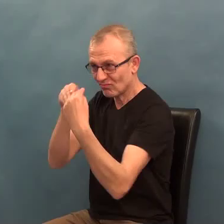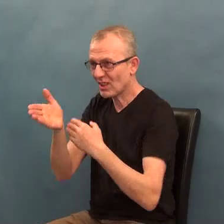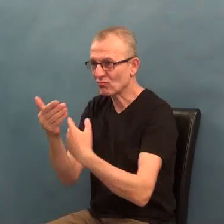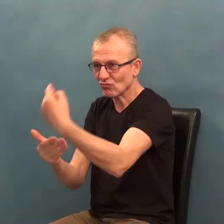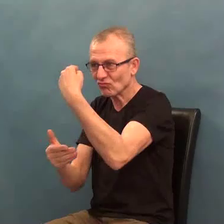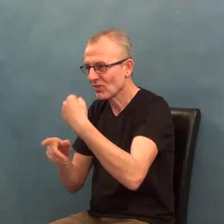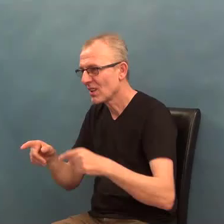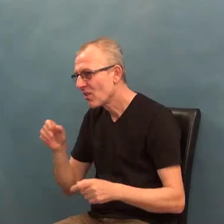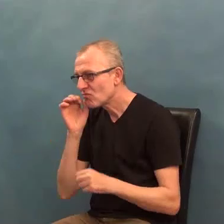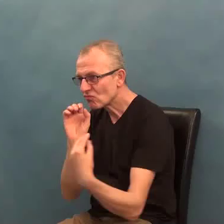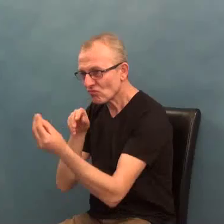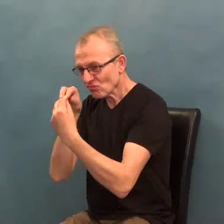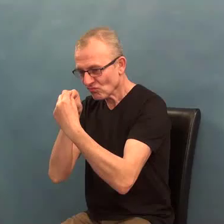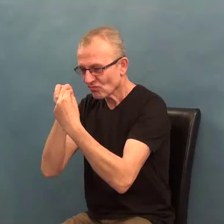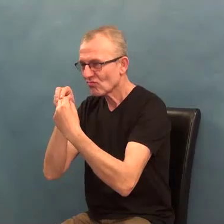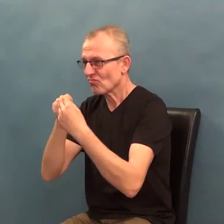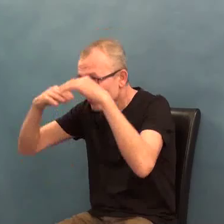Ryba patrzy na kota, a kot na rybę.